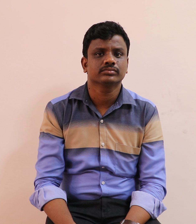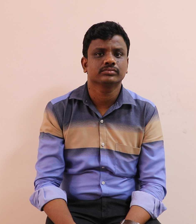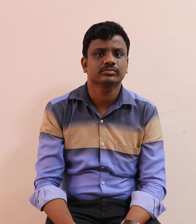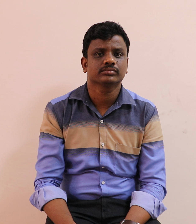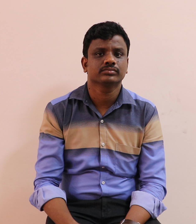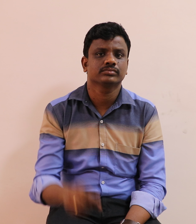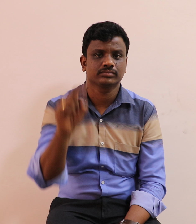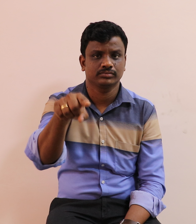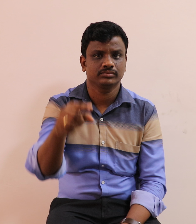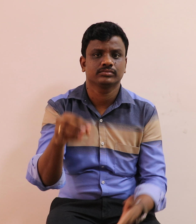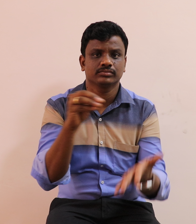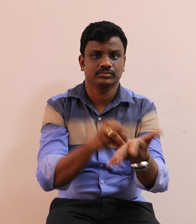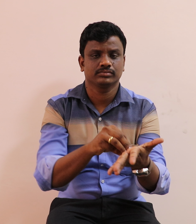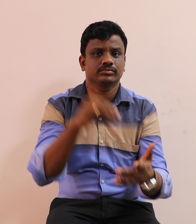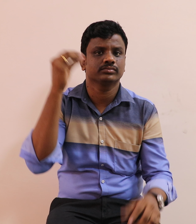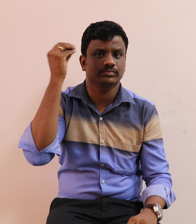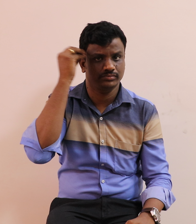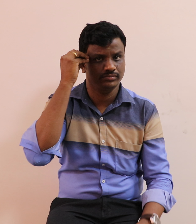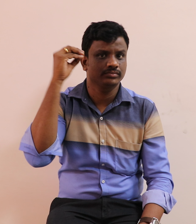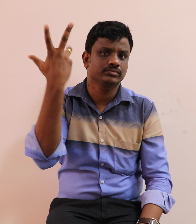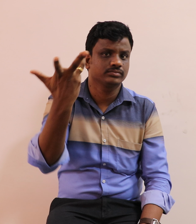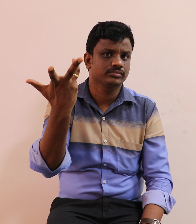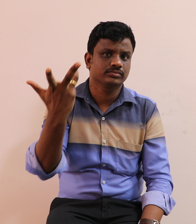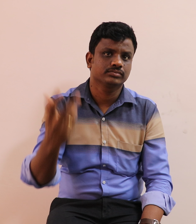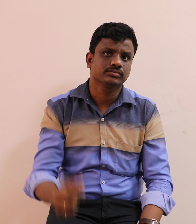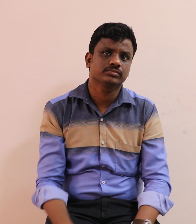i do not like it